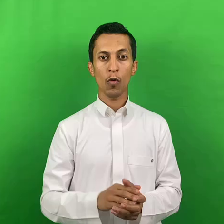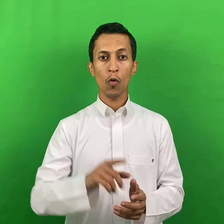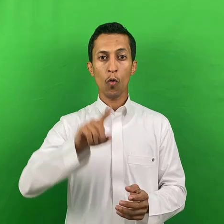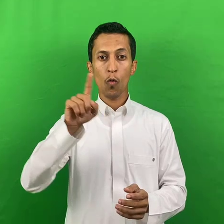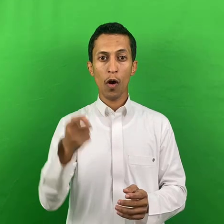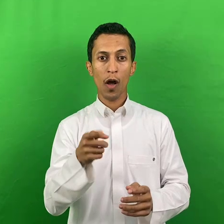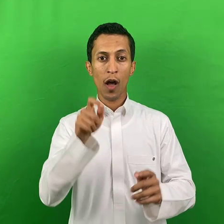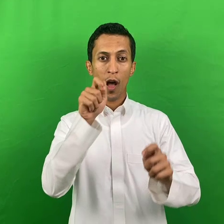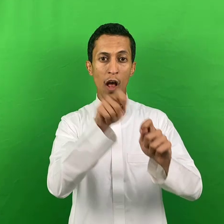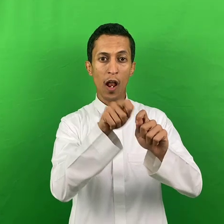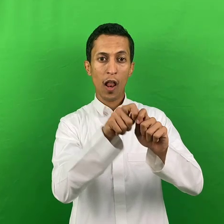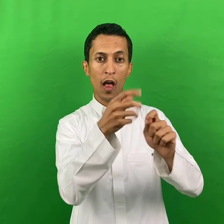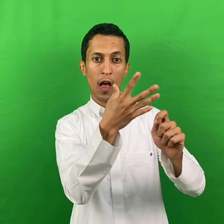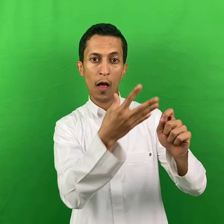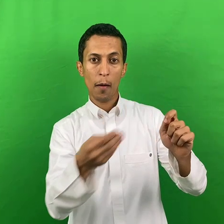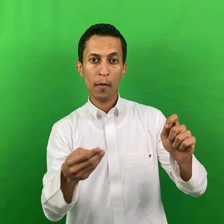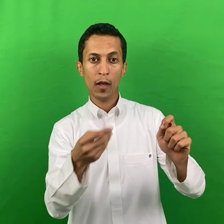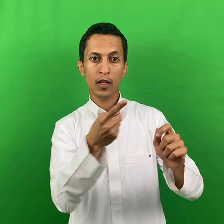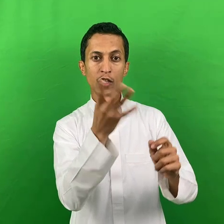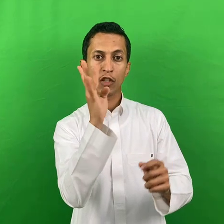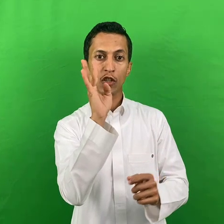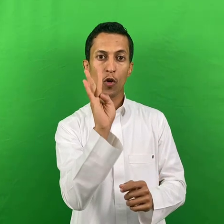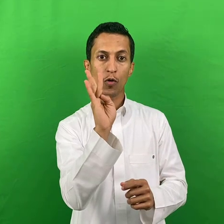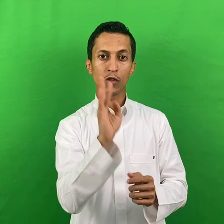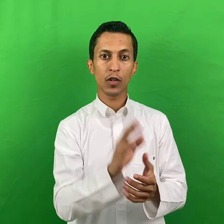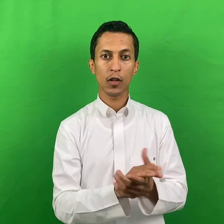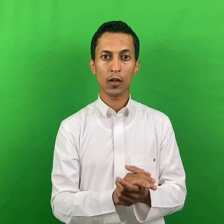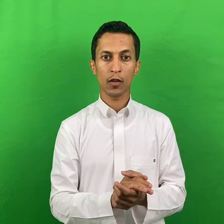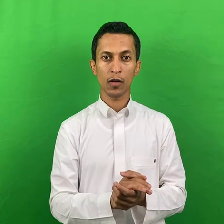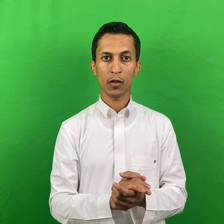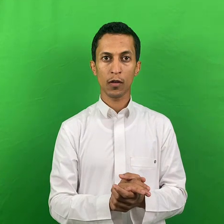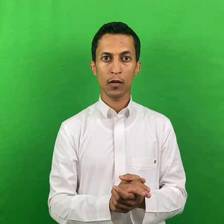وخلق منها زوجها